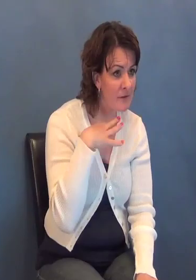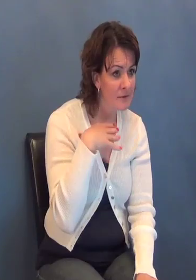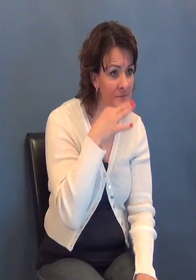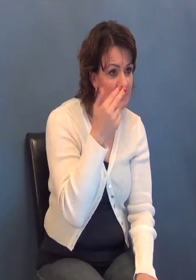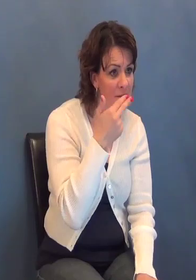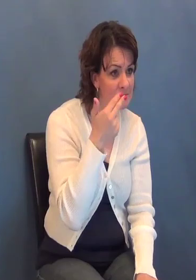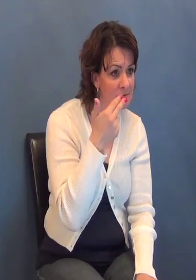Masz wolną niedzielę?